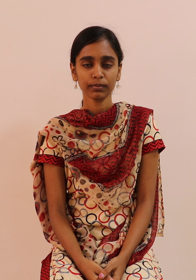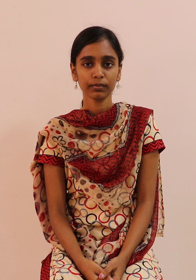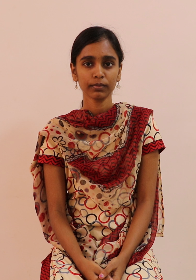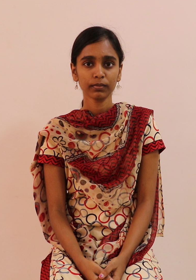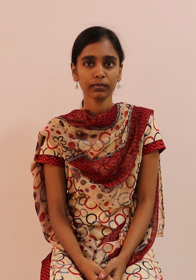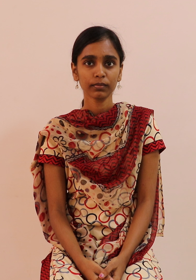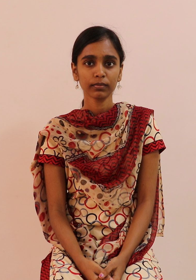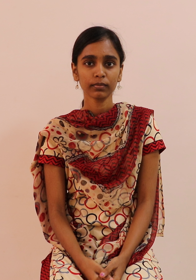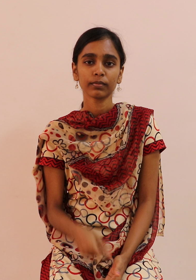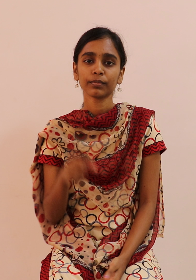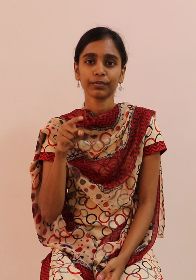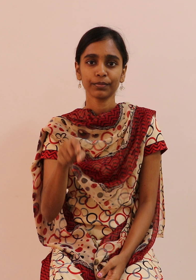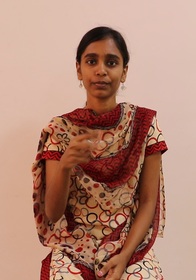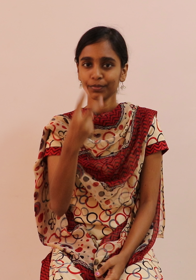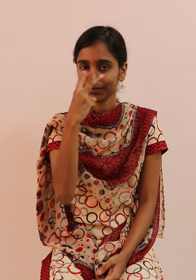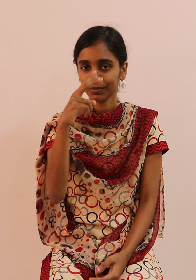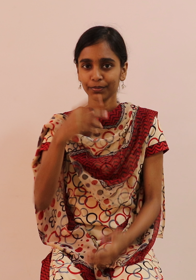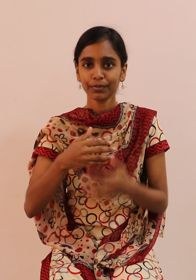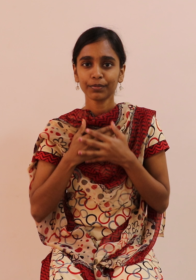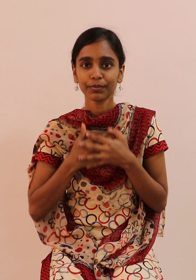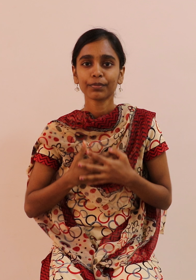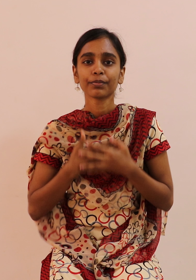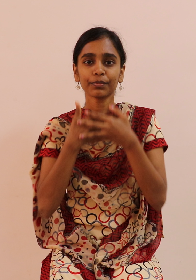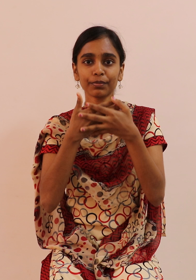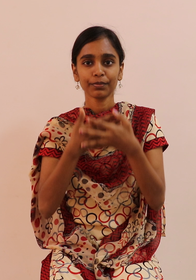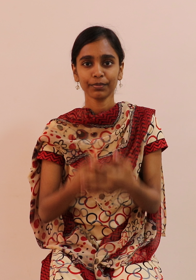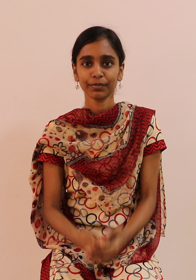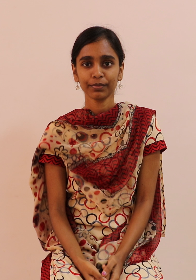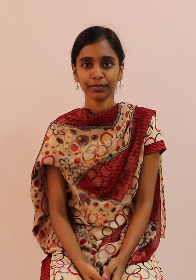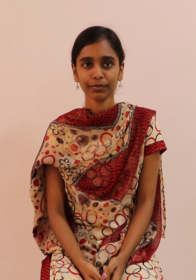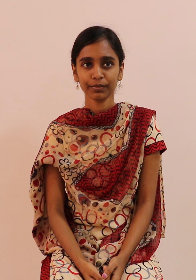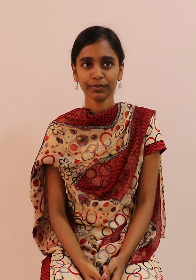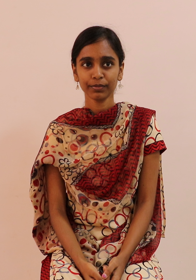i am really grateful